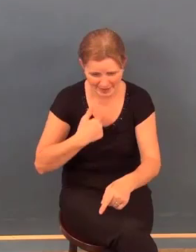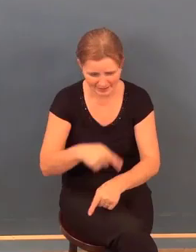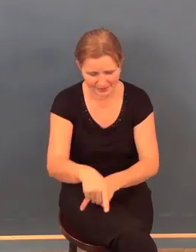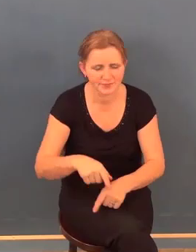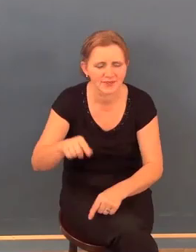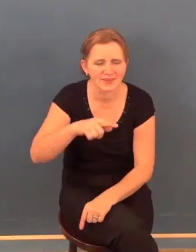Podobnie jak ja.